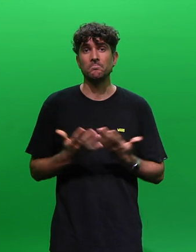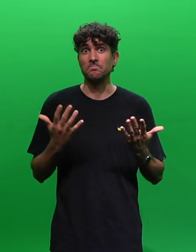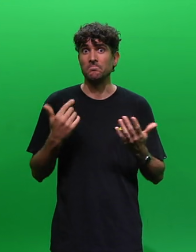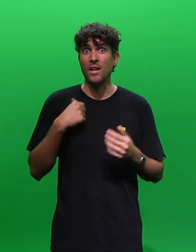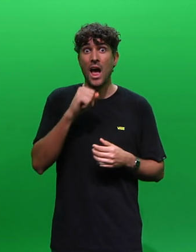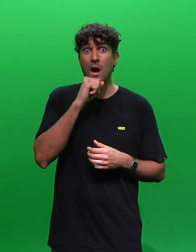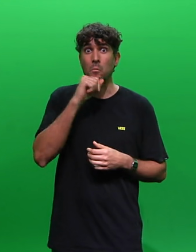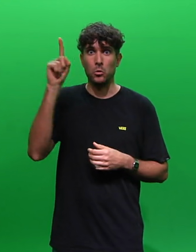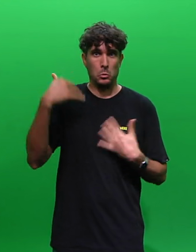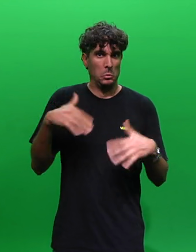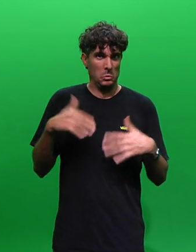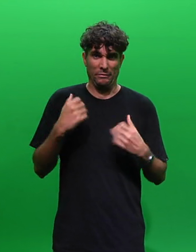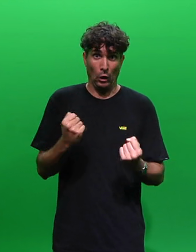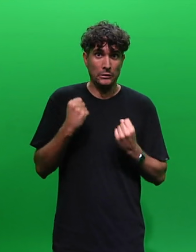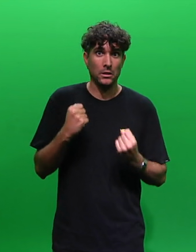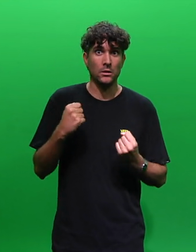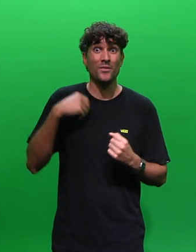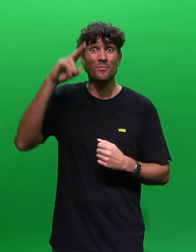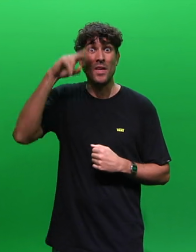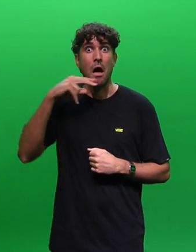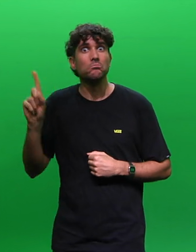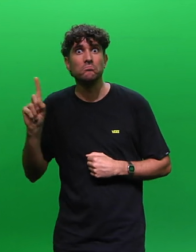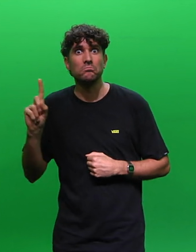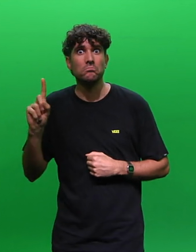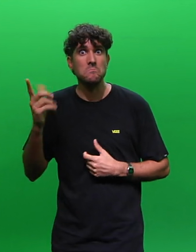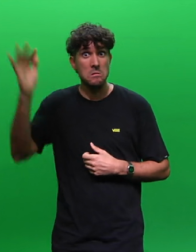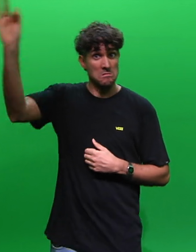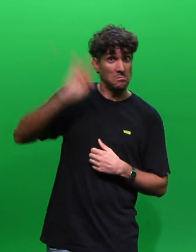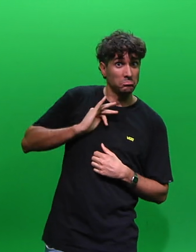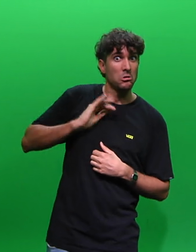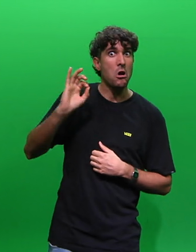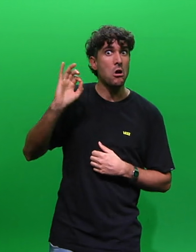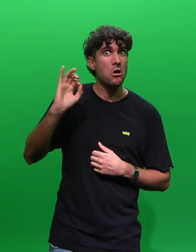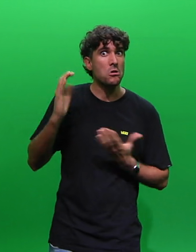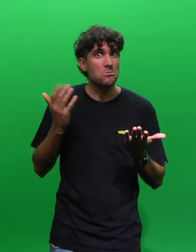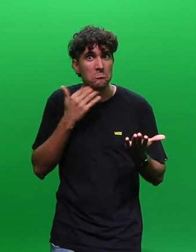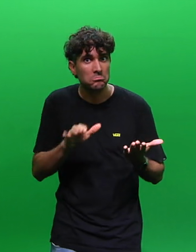El meu avi molt, el meu pare no, pot ser que ho hagi heredat o què? No ho sé.